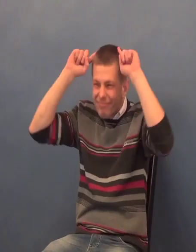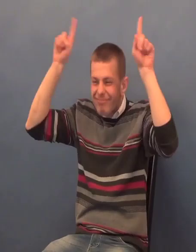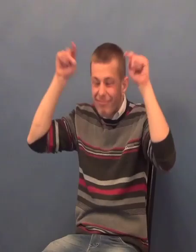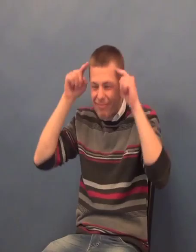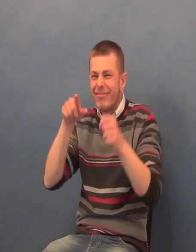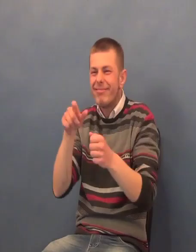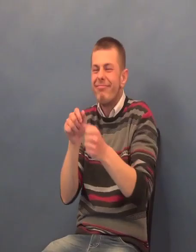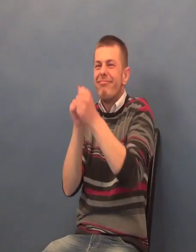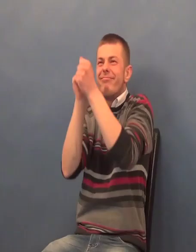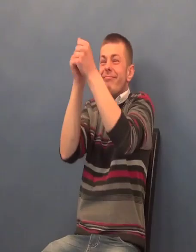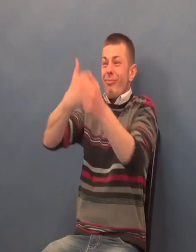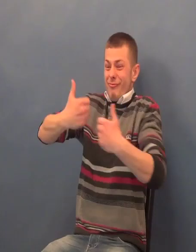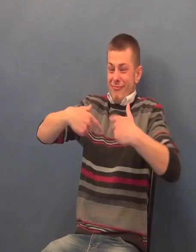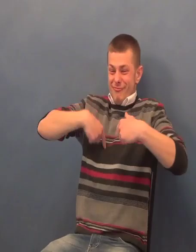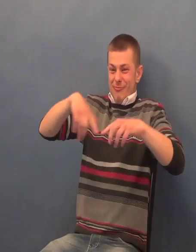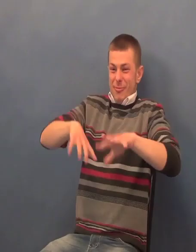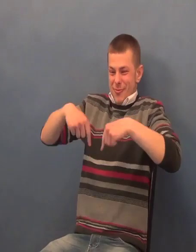Myszka Miki strzela, a ta druga, czyli ja, stoję tutaj.